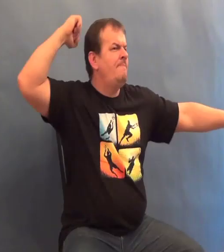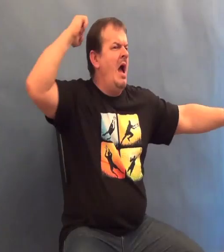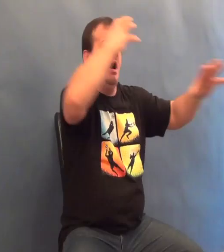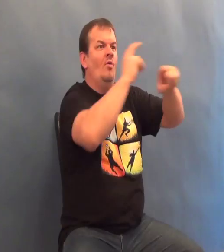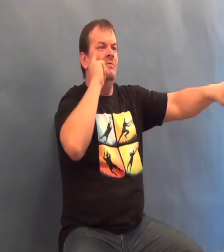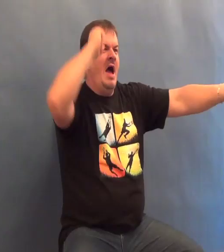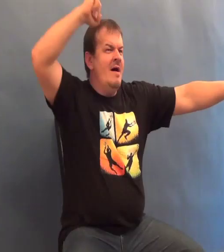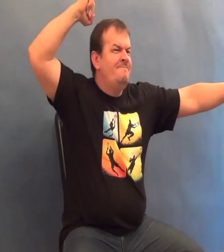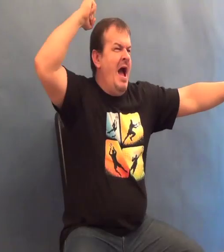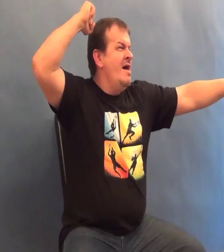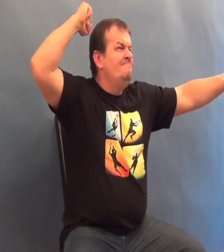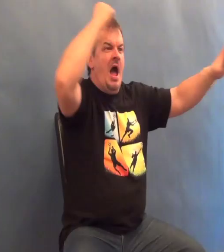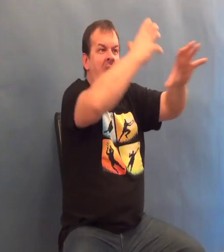Walą w drzwi, ale nie mogą ich otworzyć